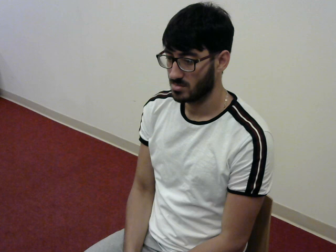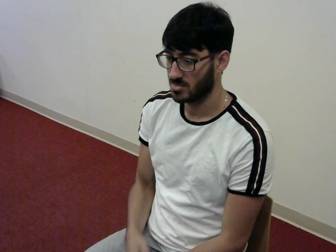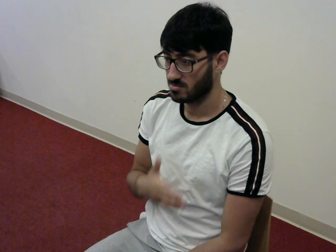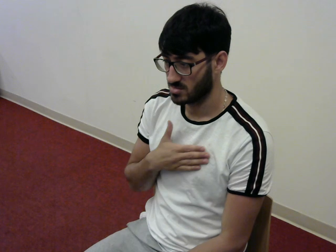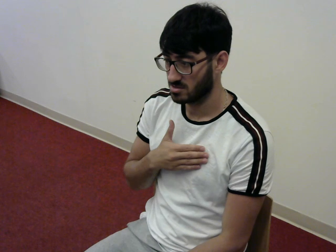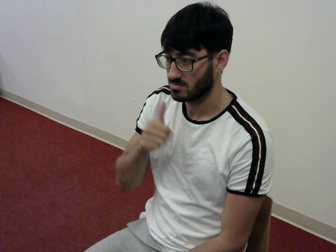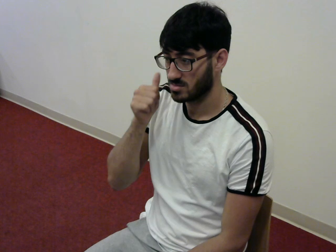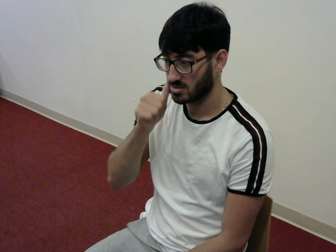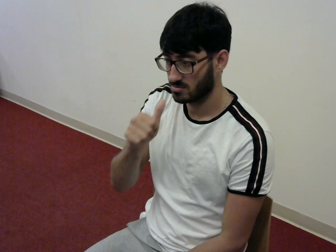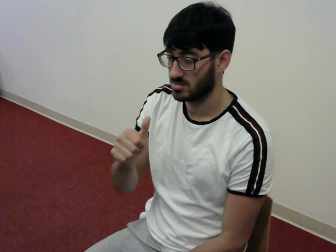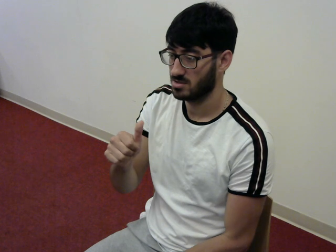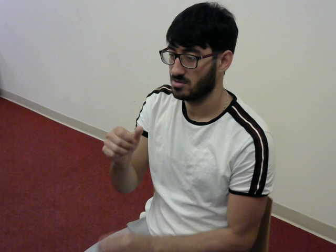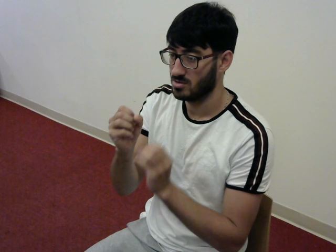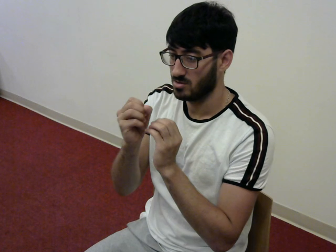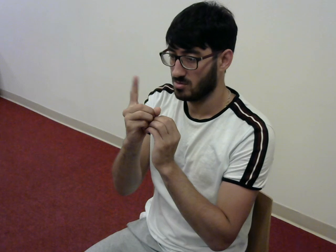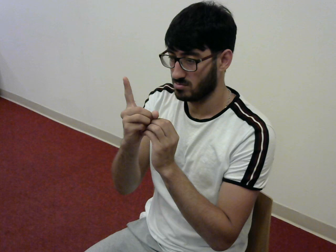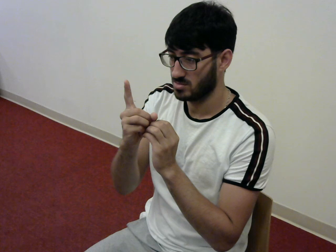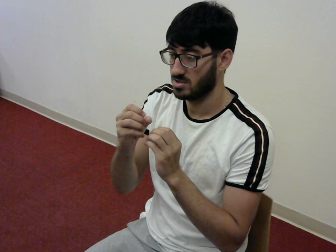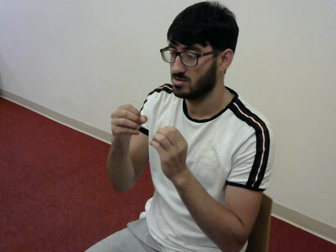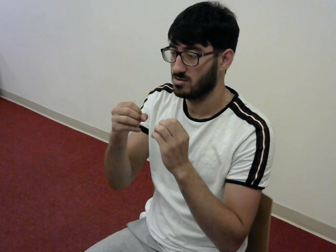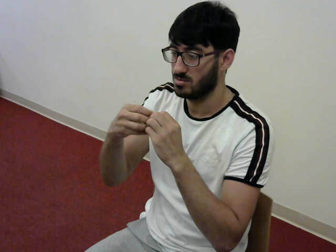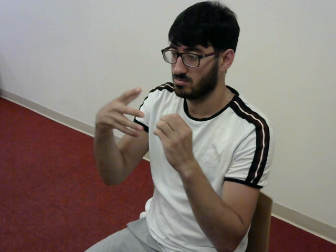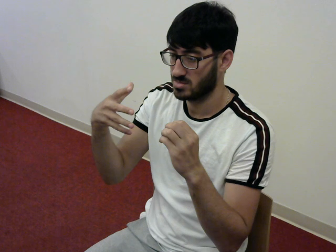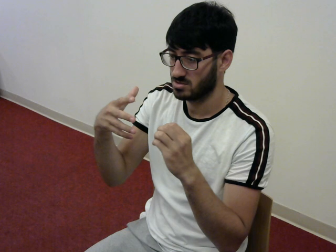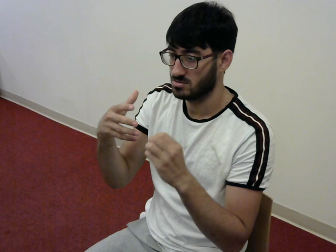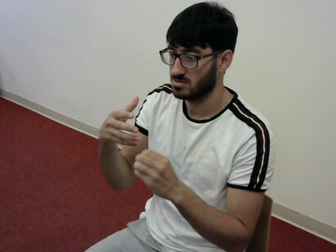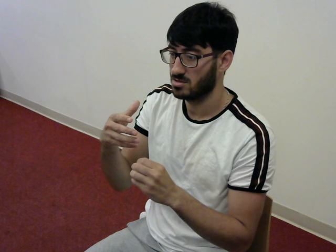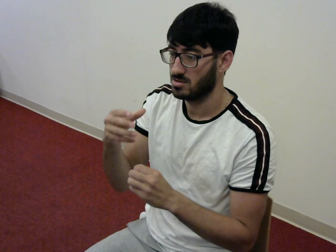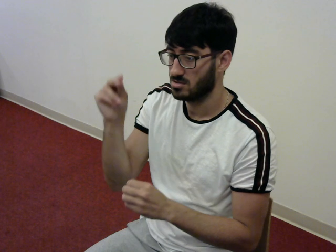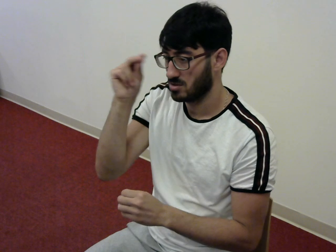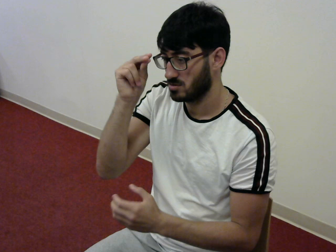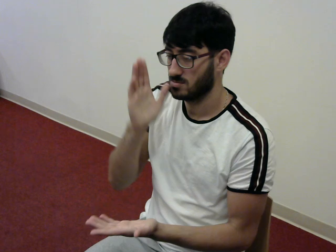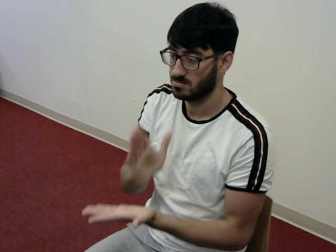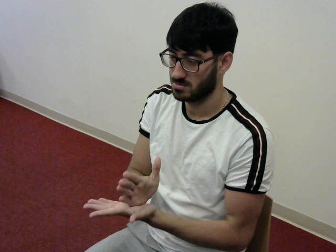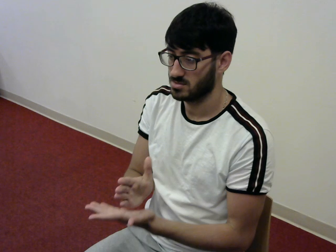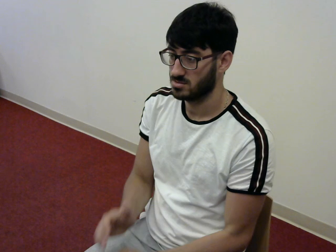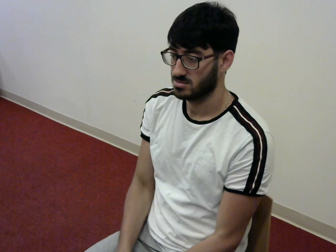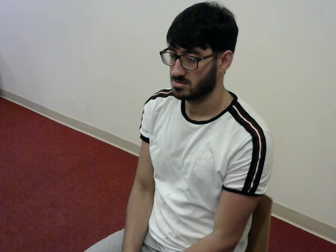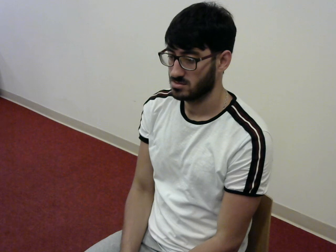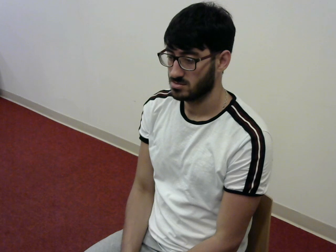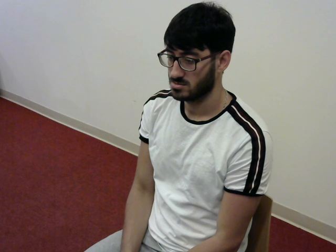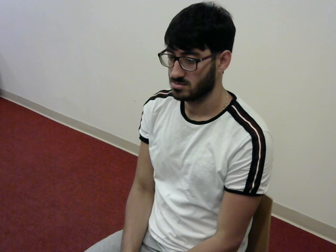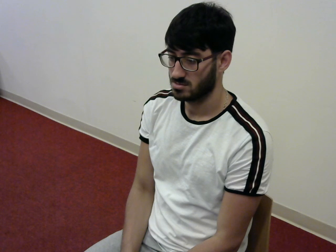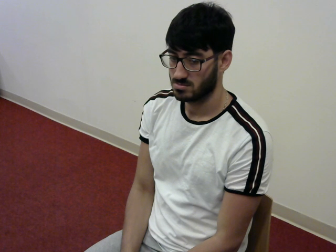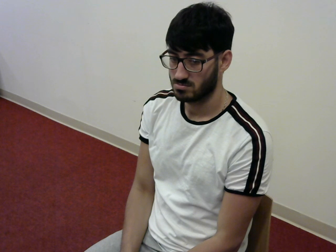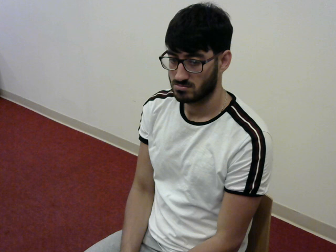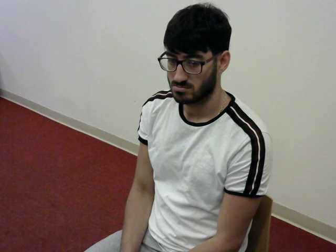Mənim sabah 11:15-də dərsim var